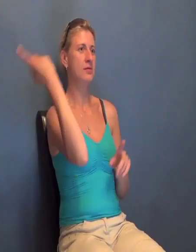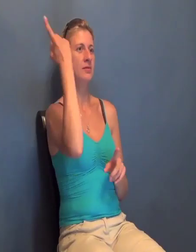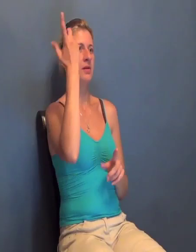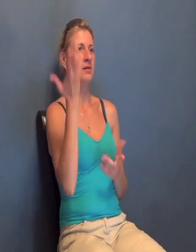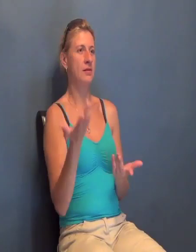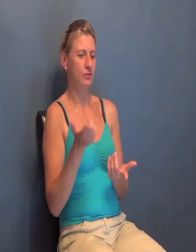Jest zakaz.